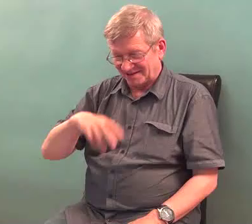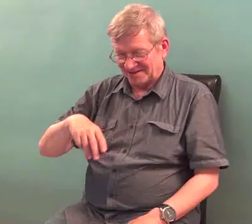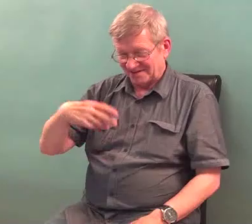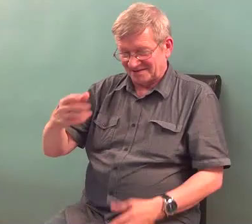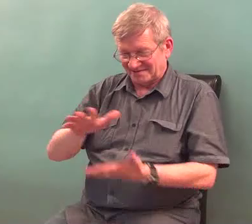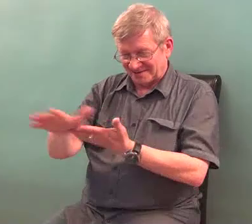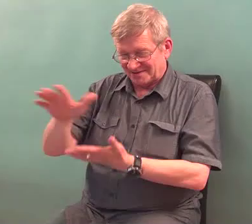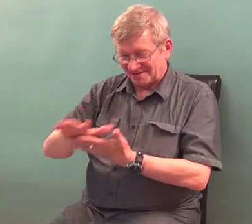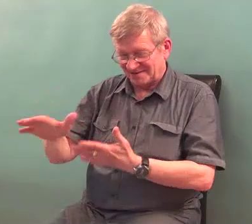Piętnastego.